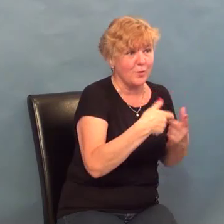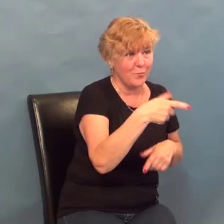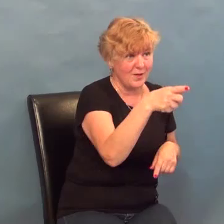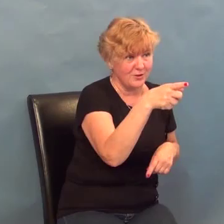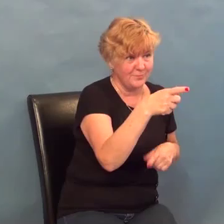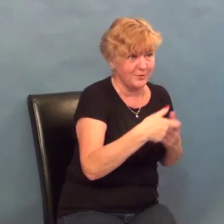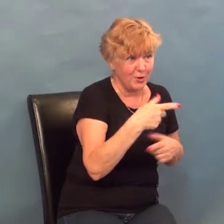Co robiłaś?